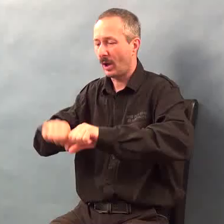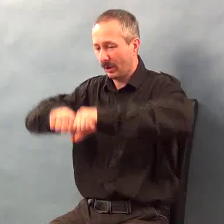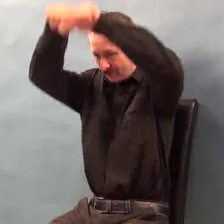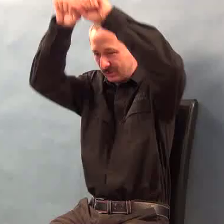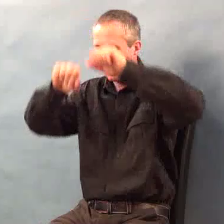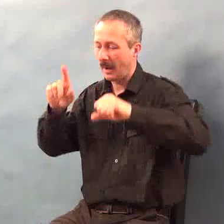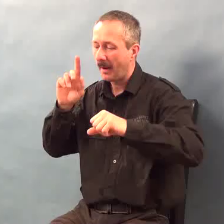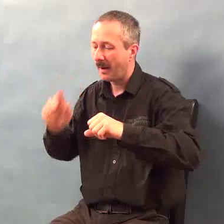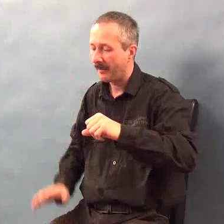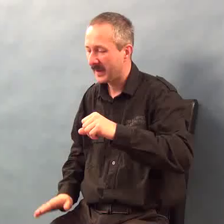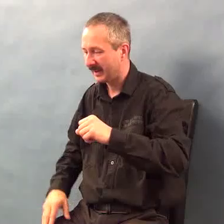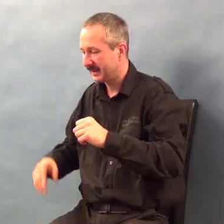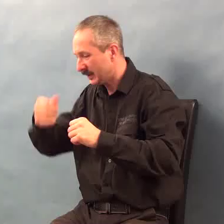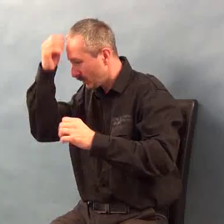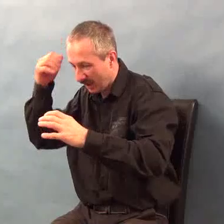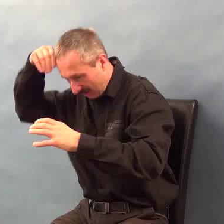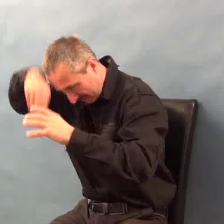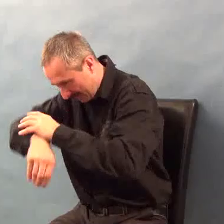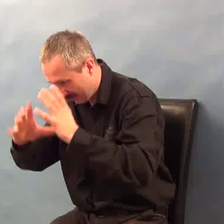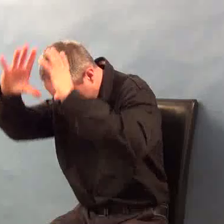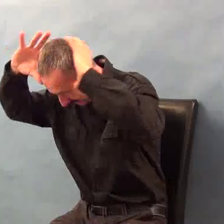Pies wsadził swoją głowę do słoika.